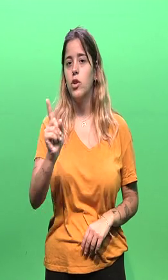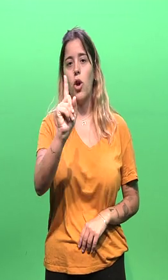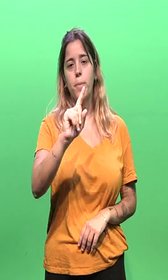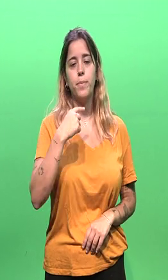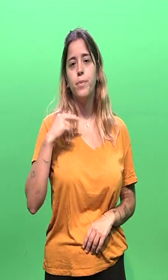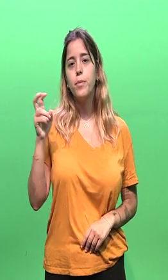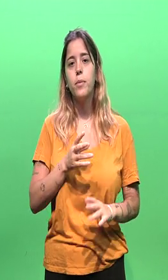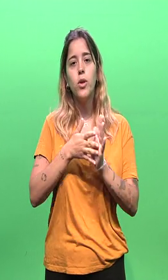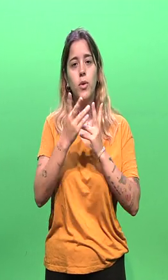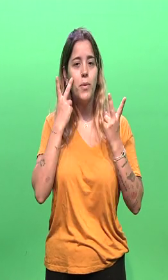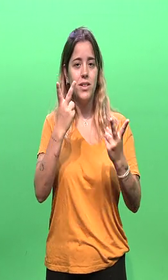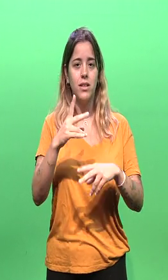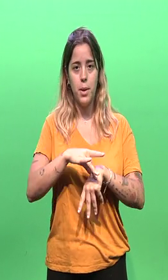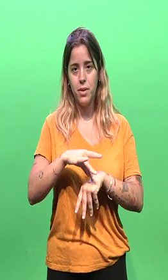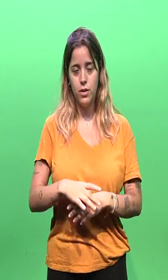No, vinc perquè tinc una visita amb el metge.